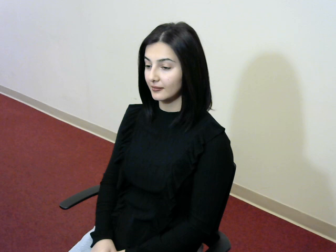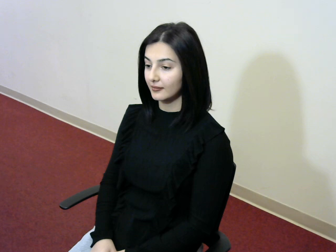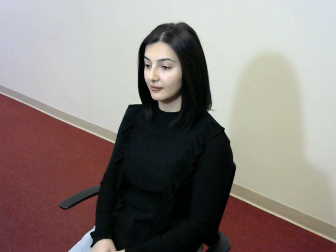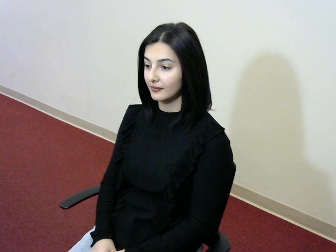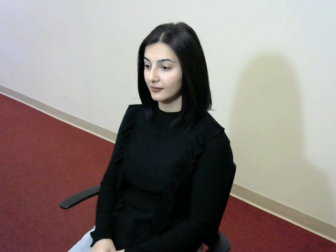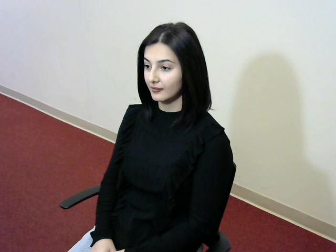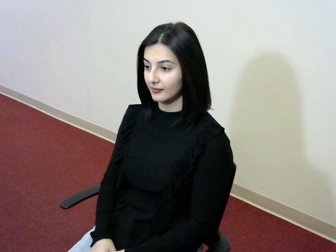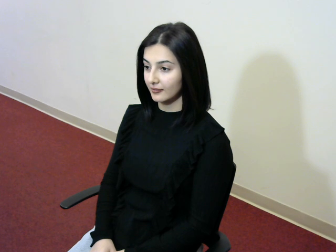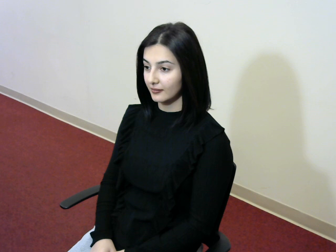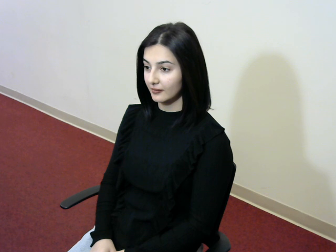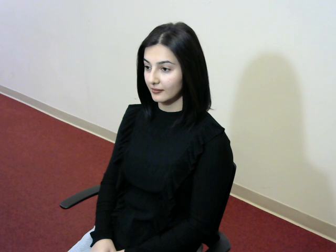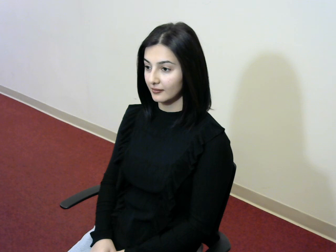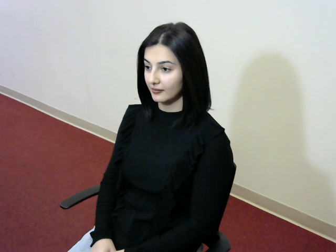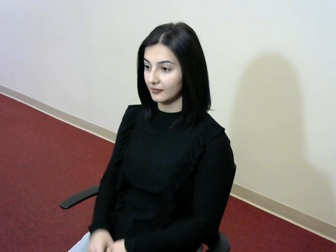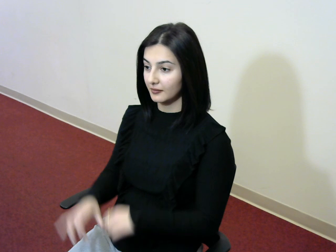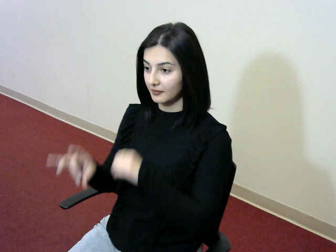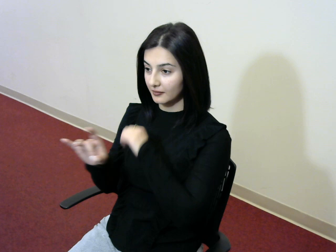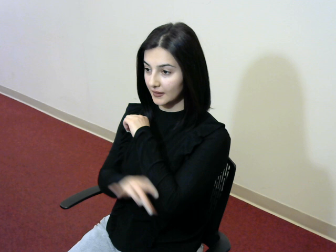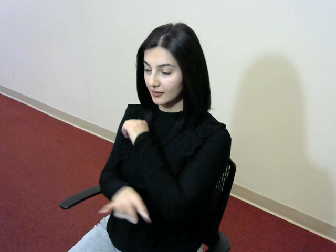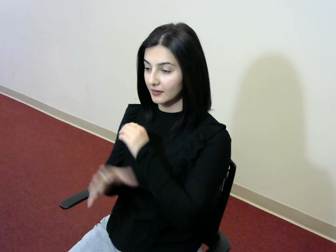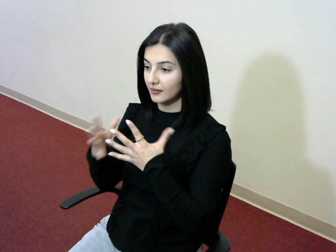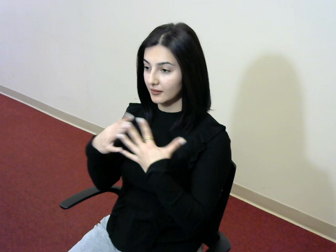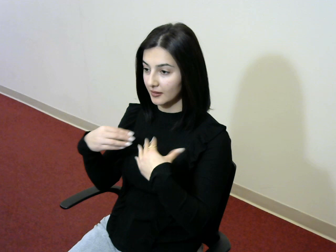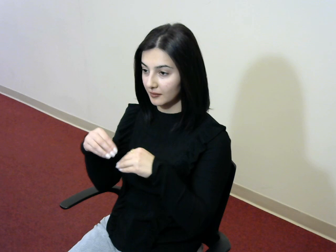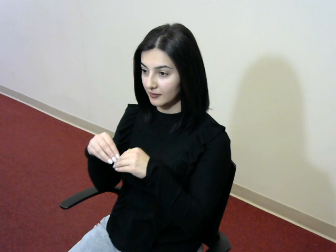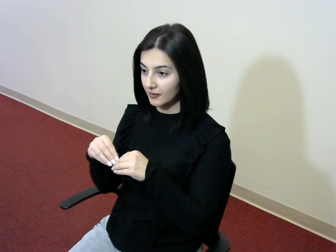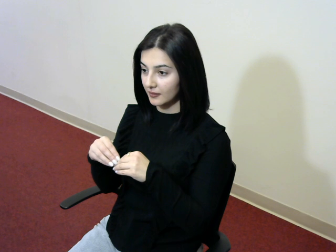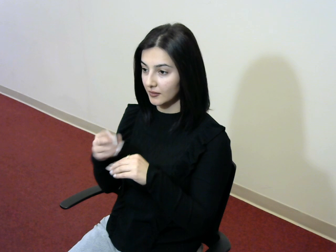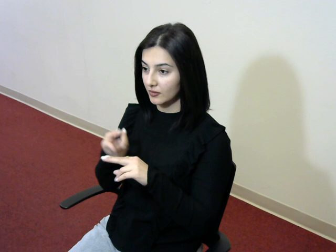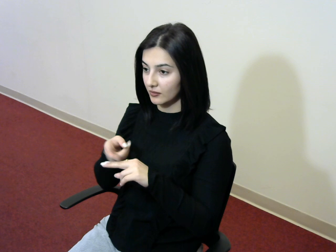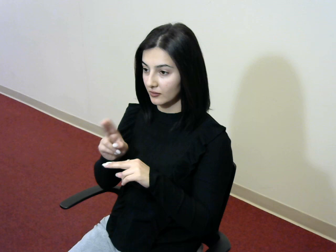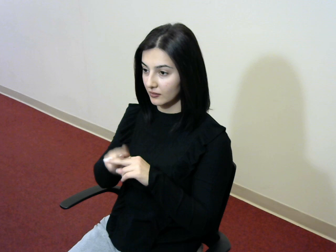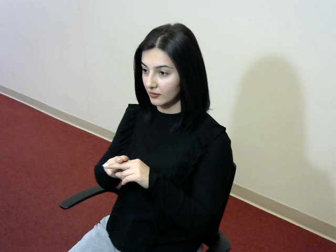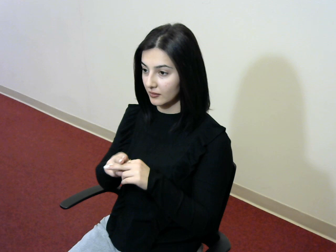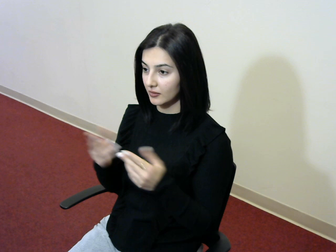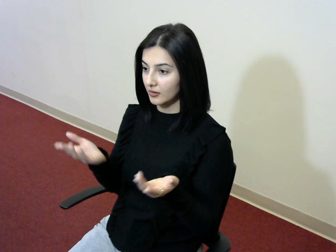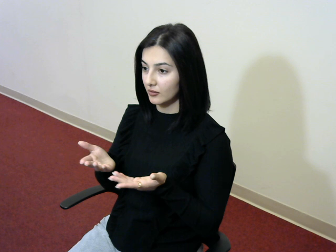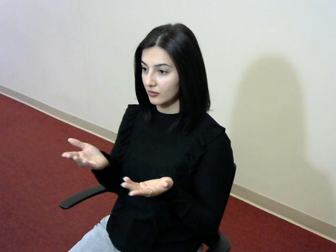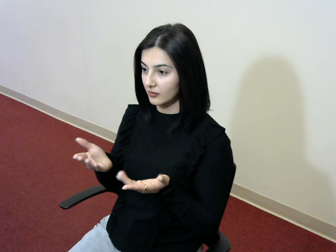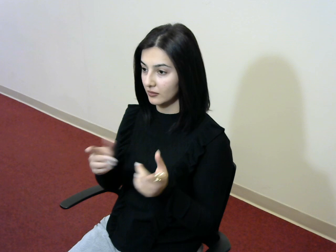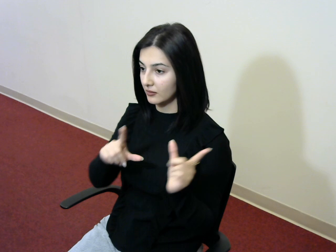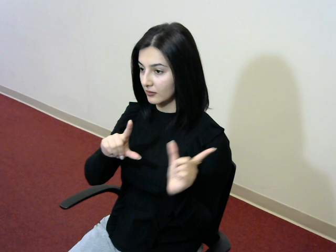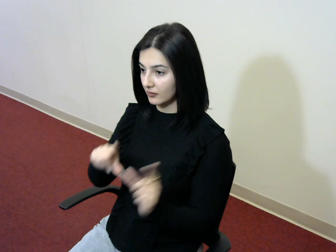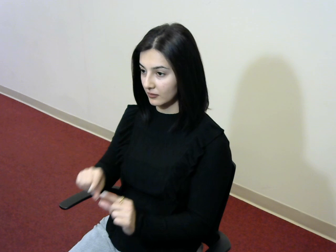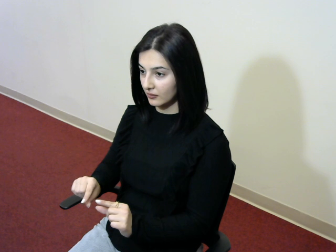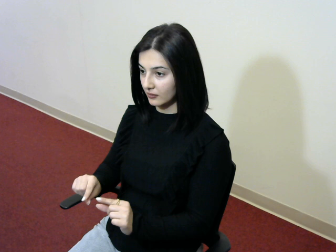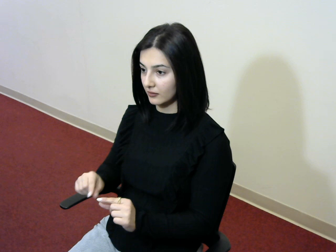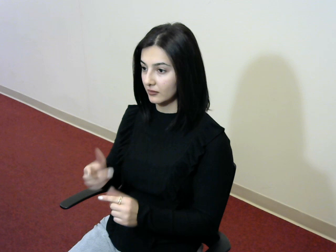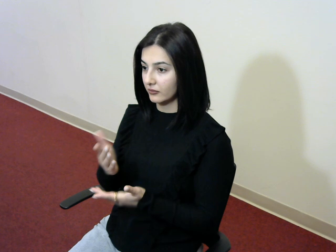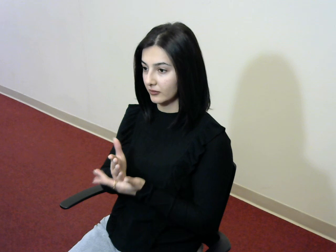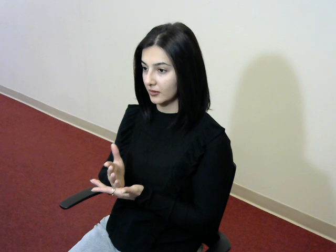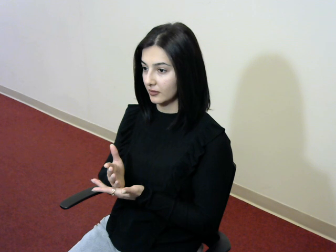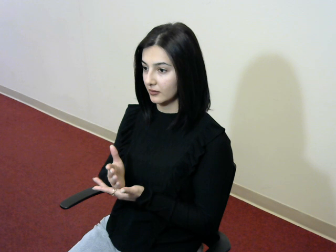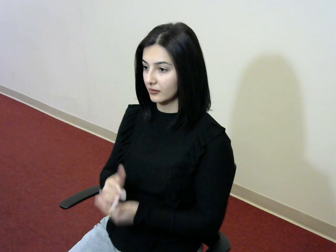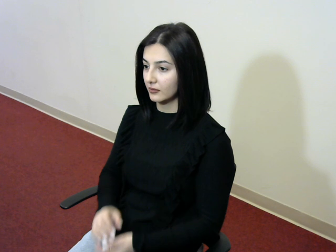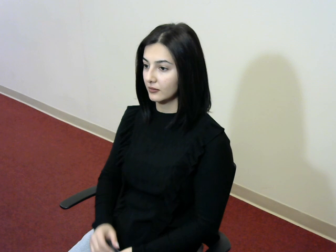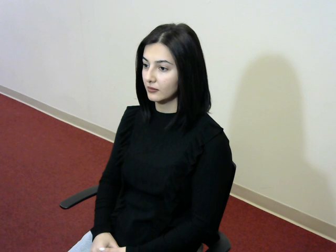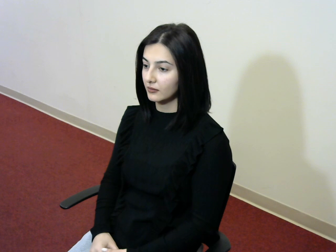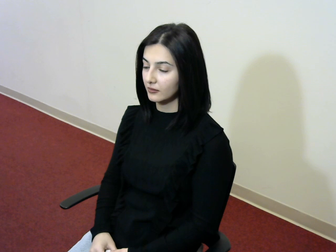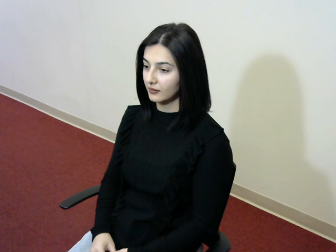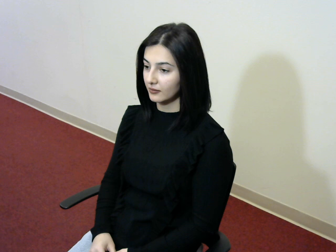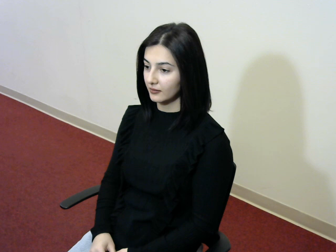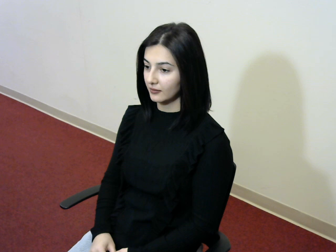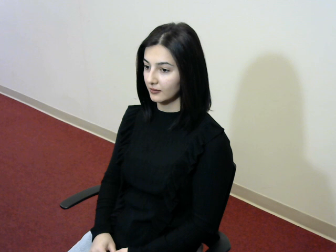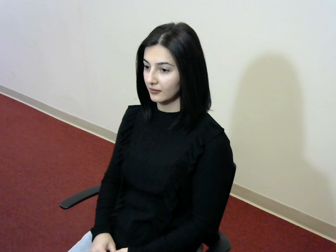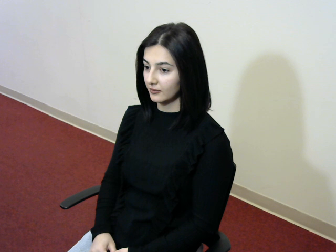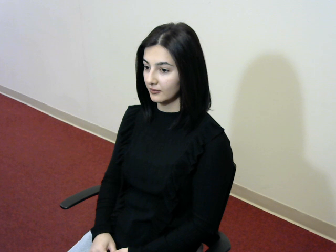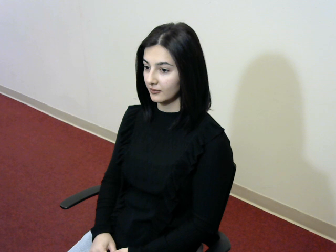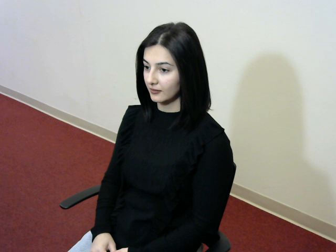Kasıb ailələr üçün hansı endirimlər var?